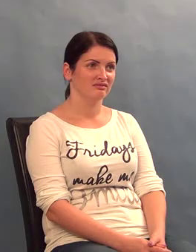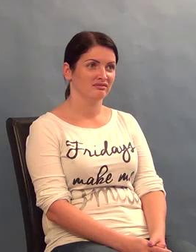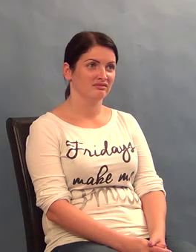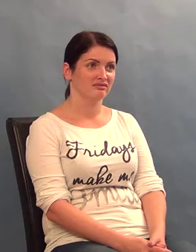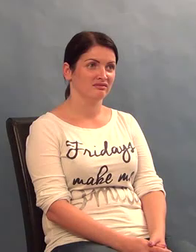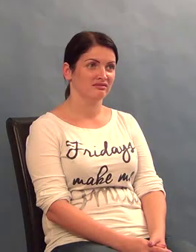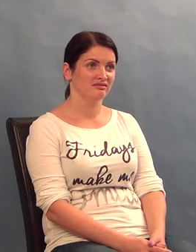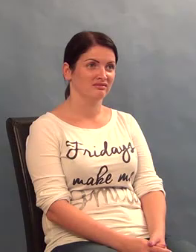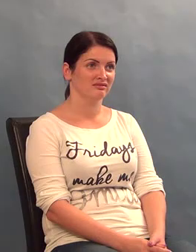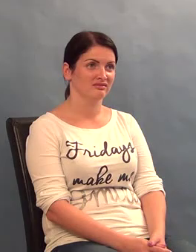Trzeba uważać.